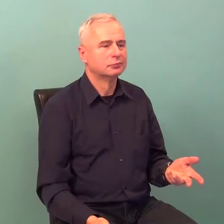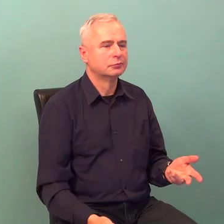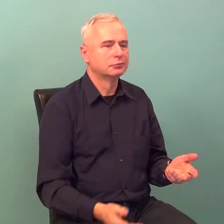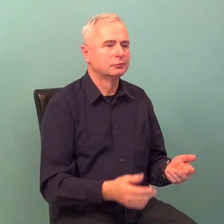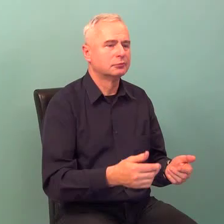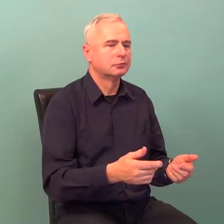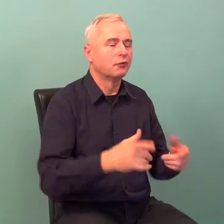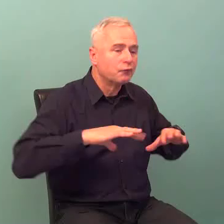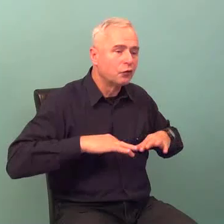Wolne.